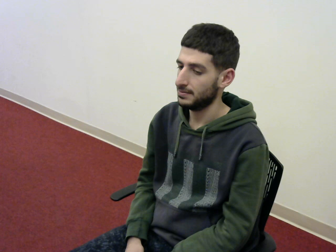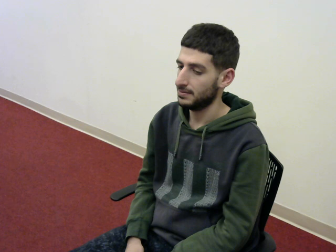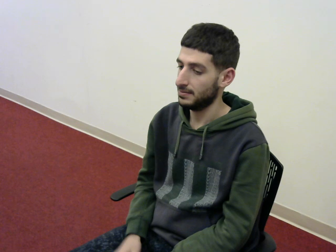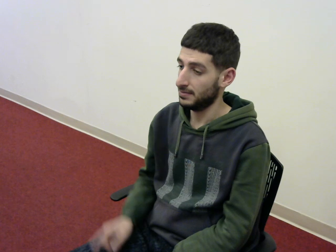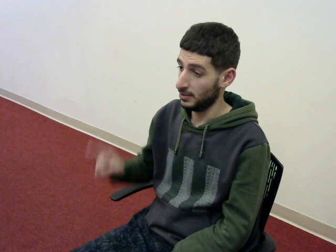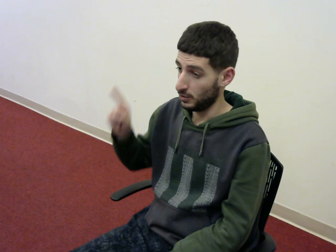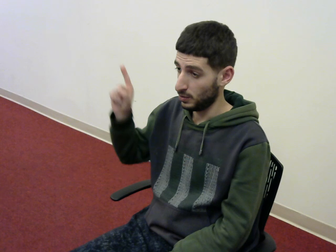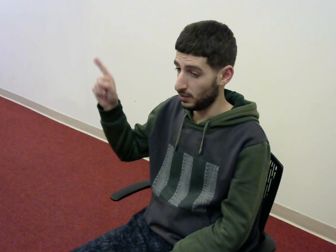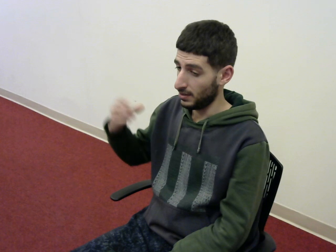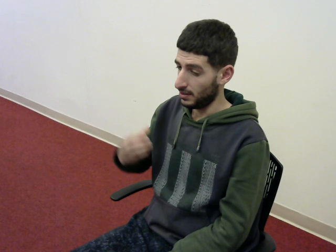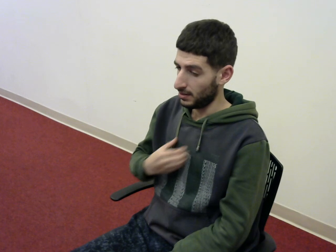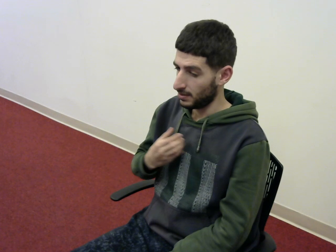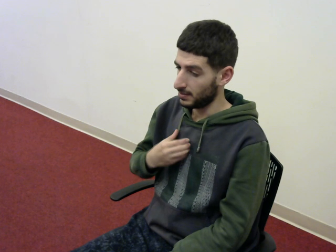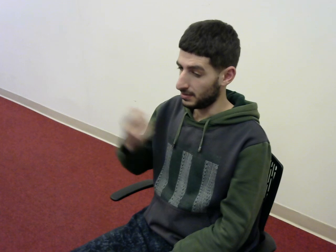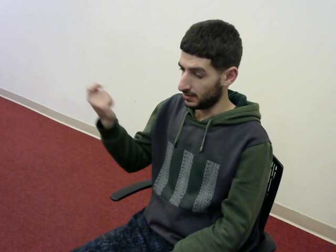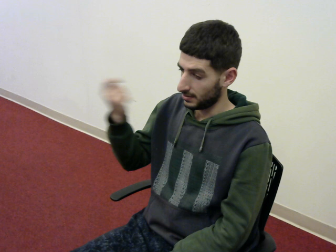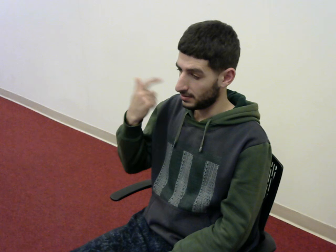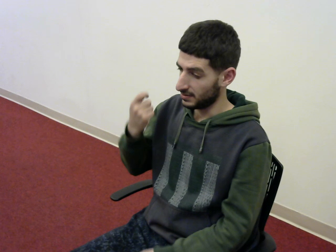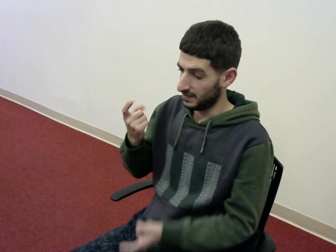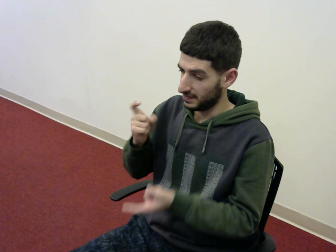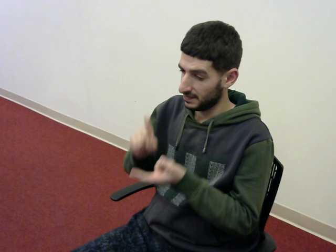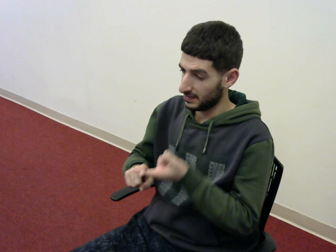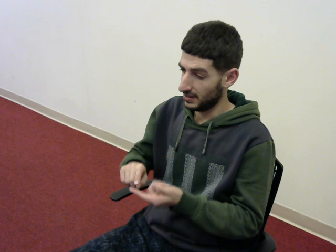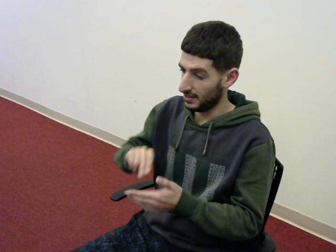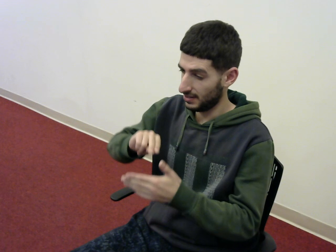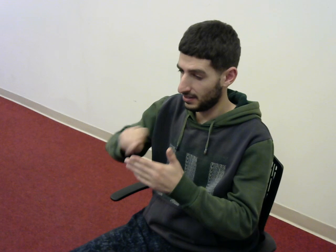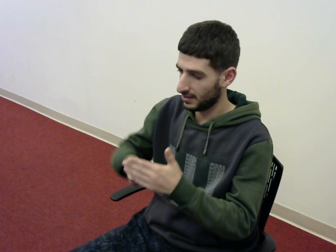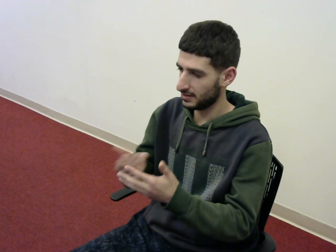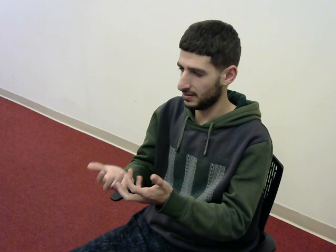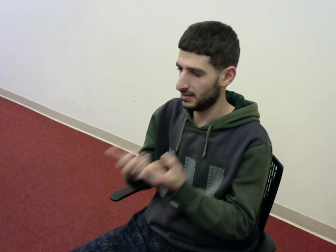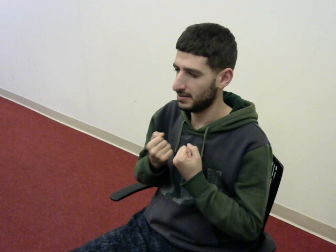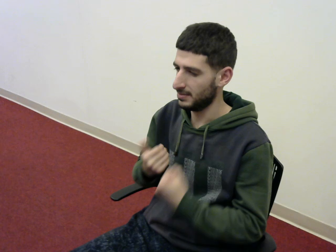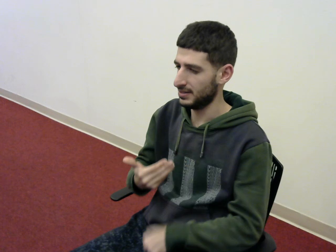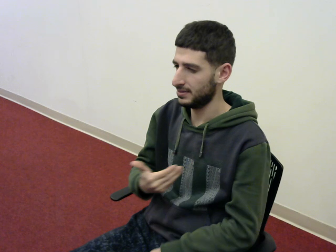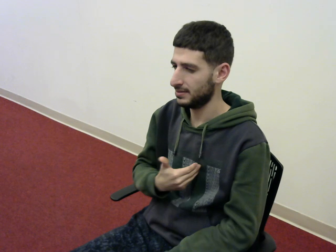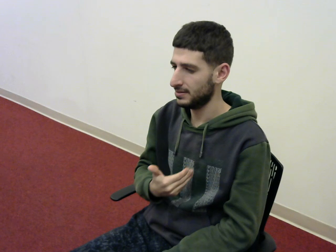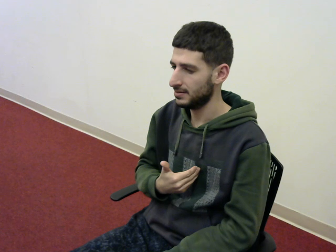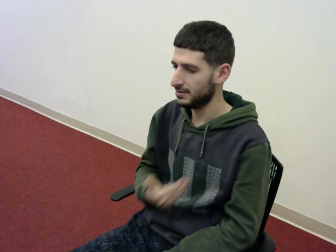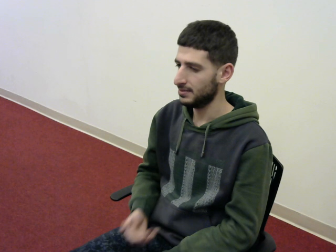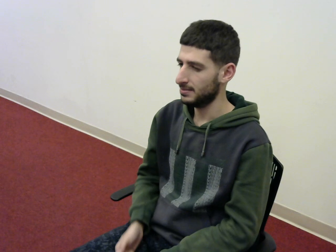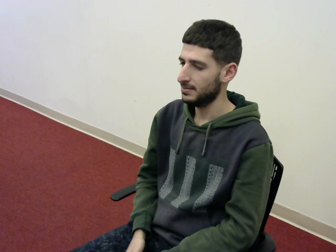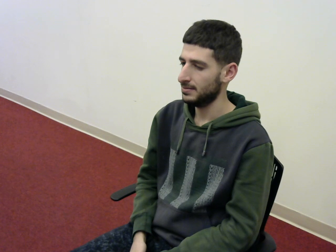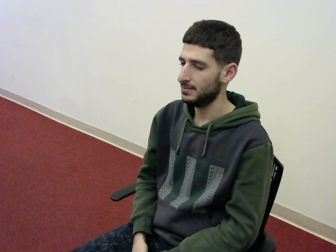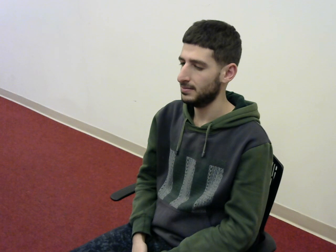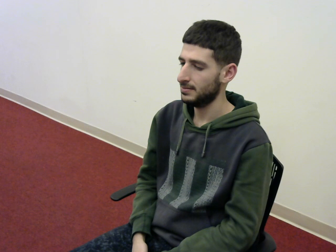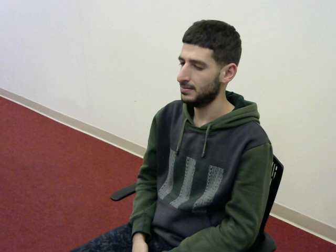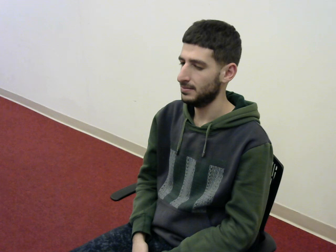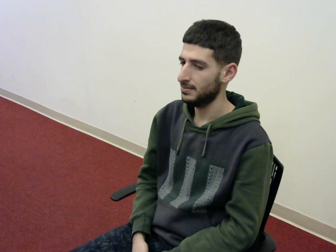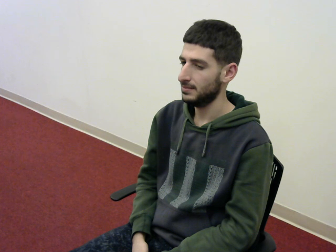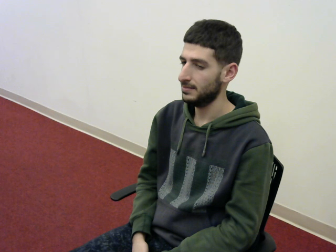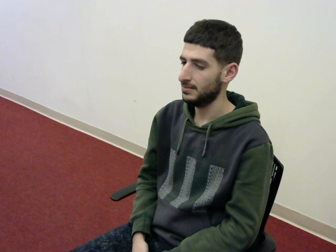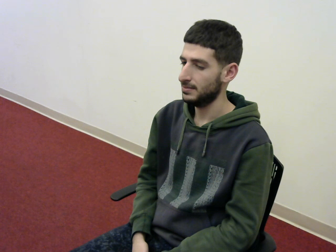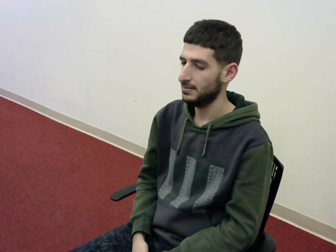O sosial müavinət ilə bağlı arayış almaq istəyir